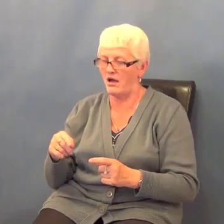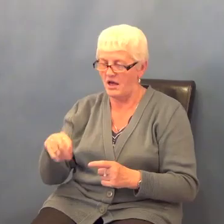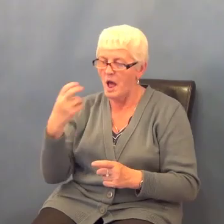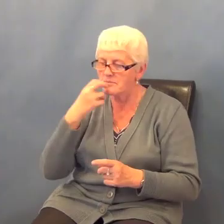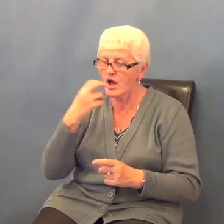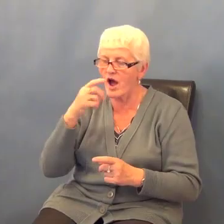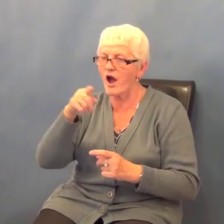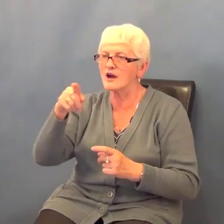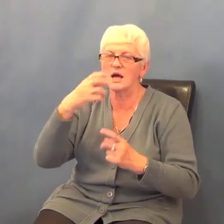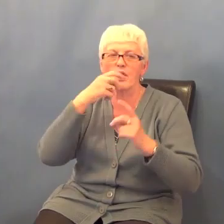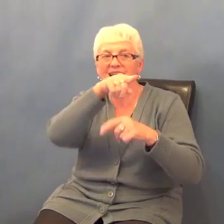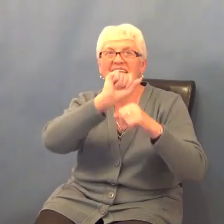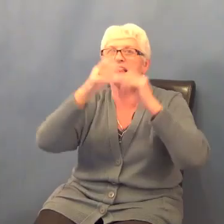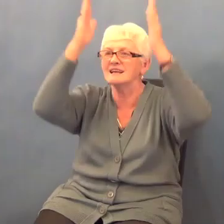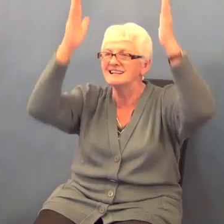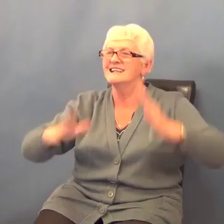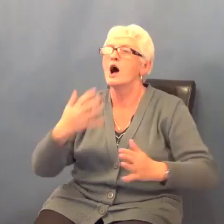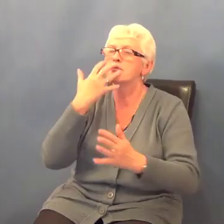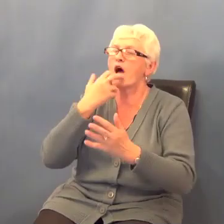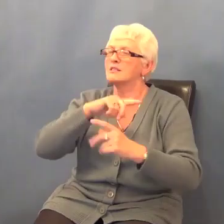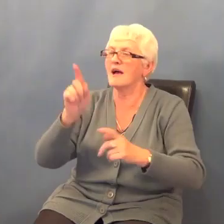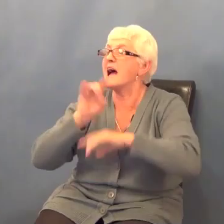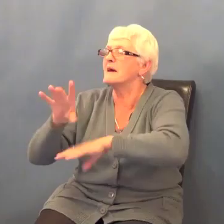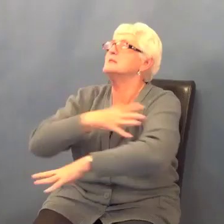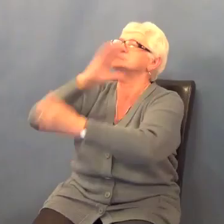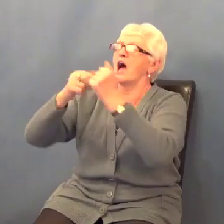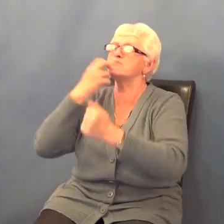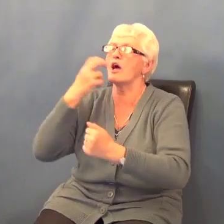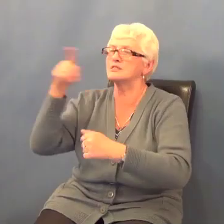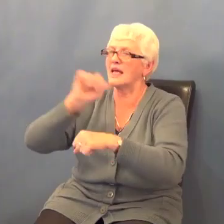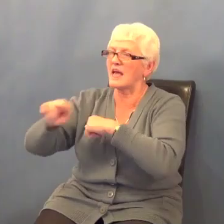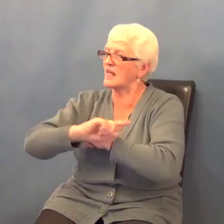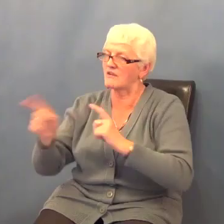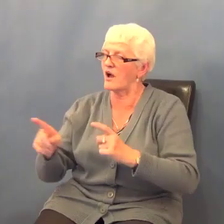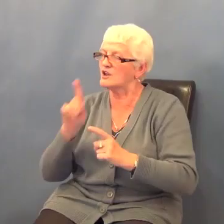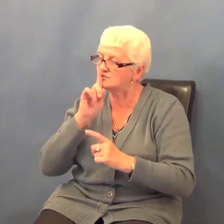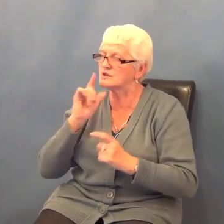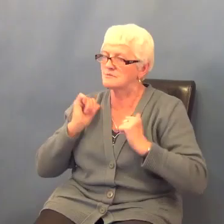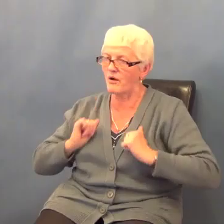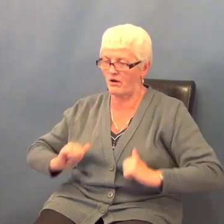Tam jest rozdzielnia prądu, żeby nie było takiej sytuacji, że jak ktoś biega i przestraszy się rozdzielnią, trzeba to zostawić cicho w spokoju.